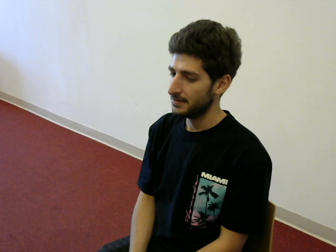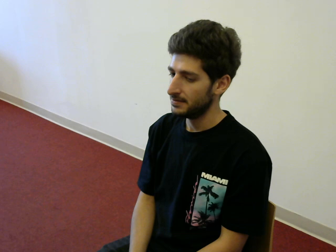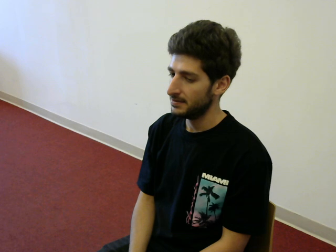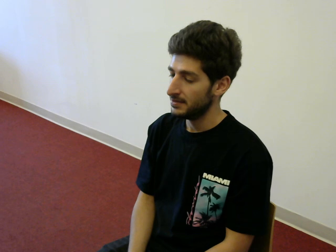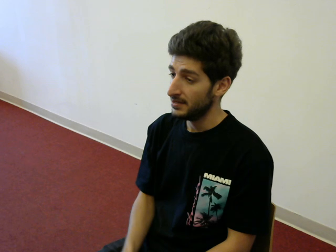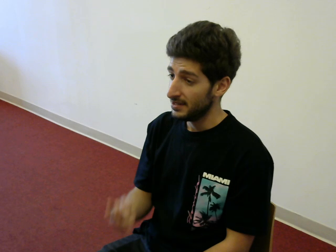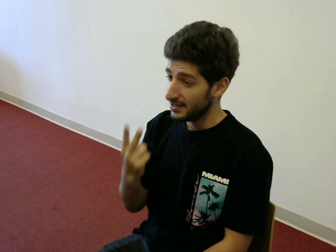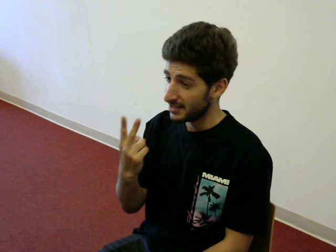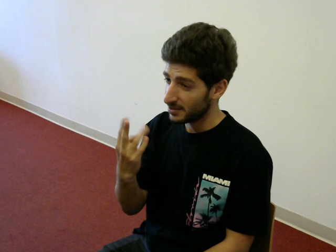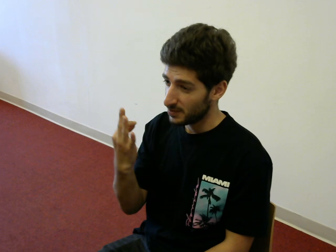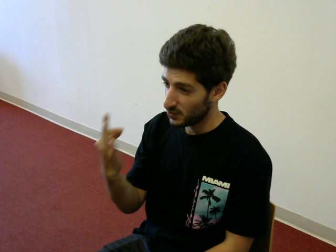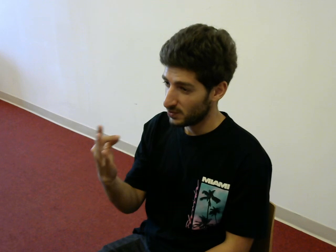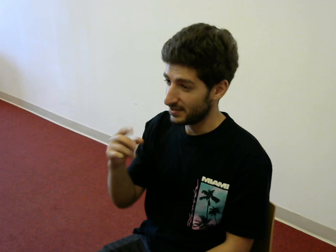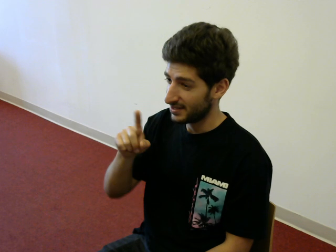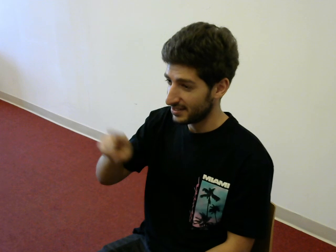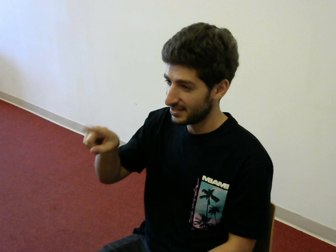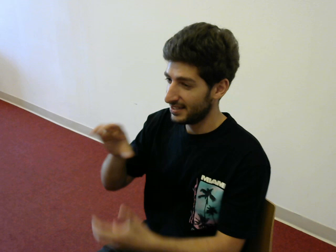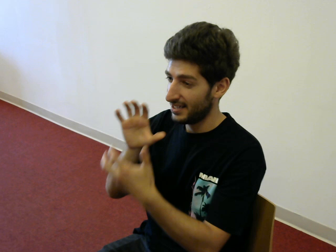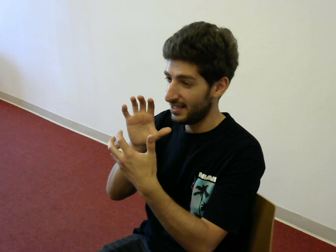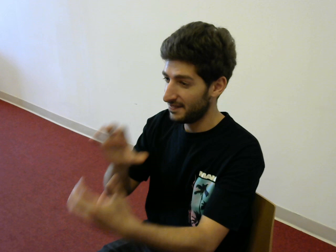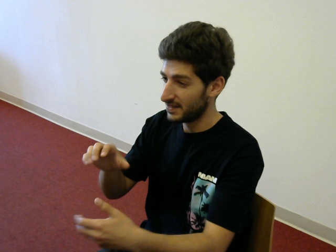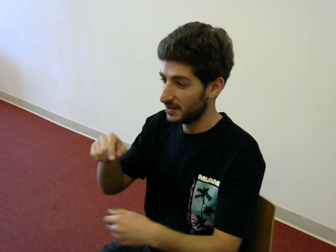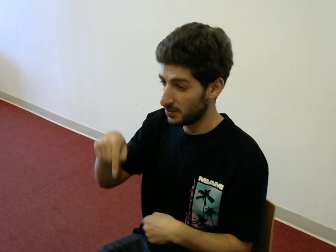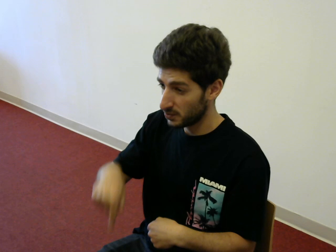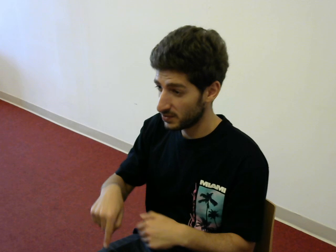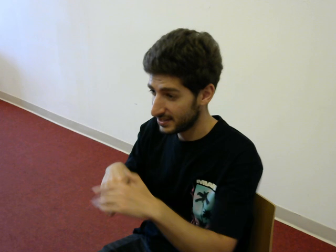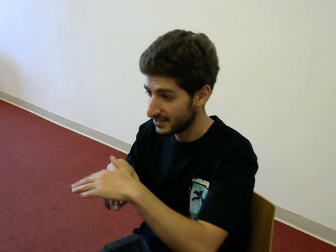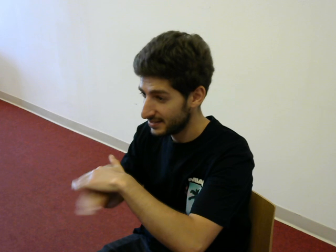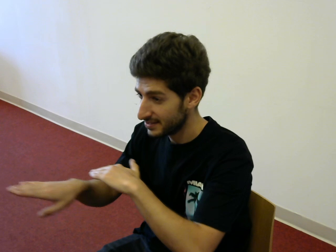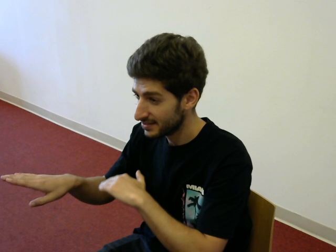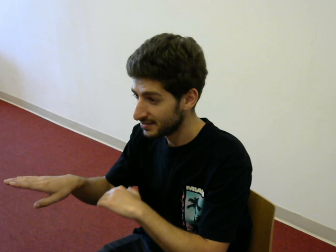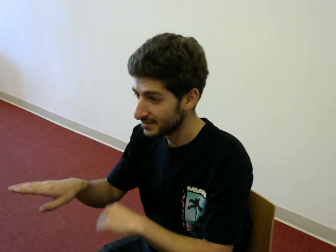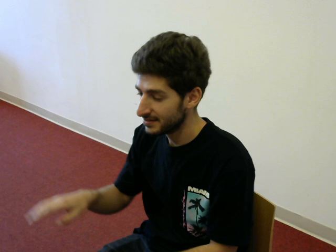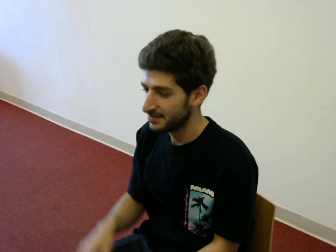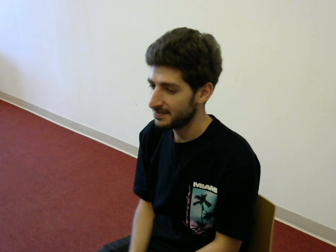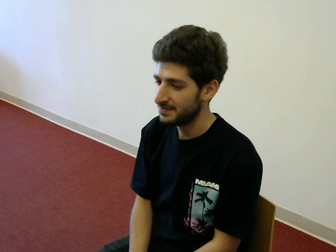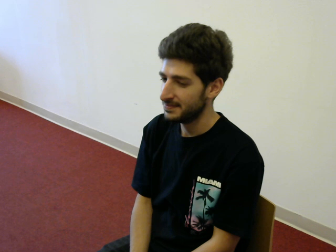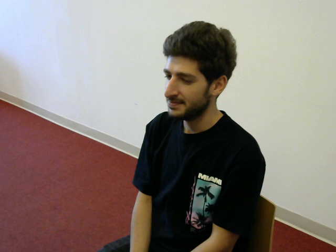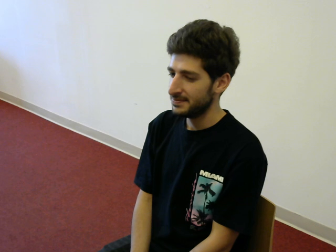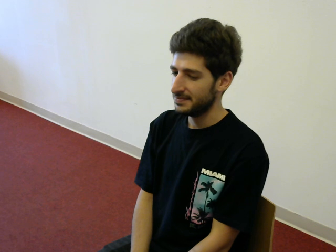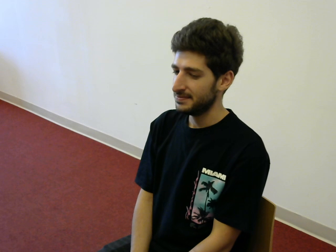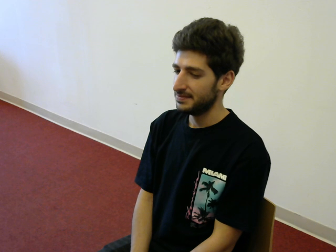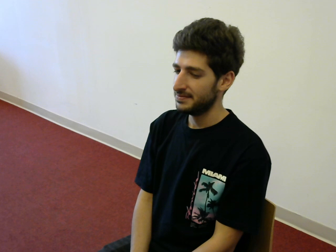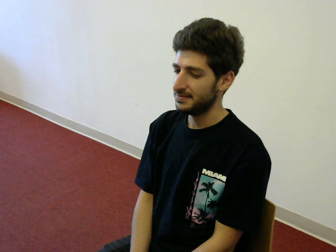23 saylı avtobus burdan keçir?